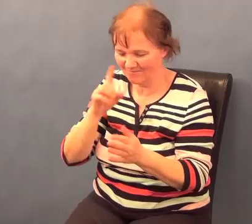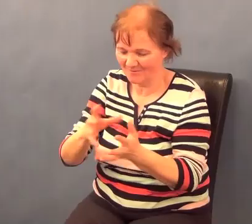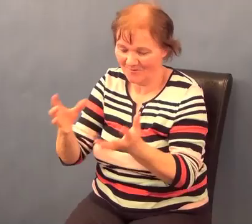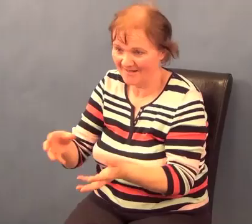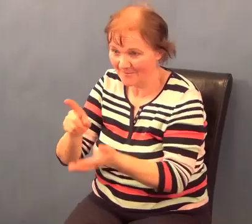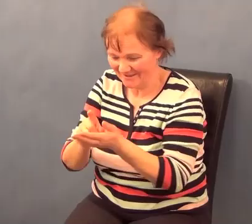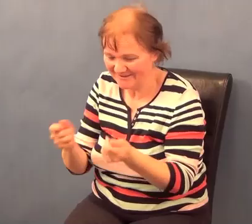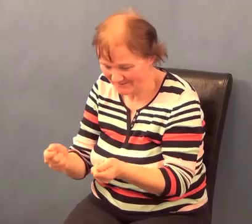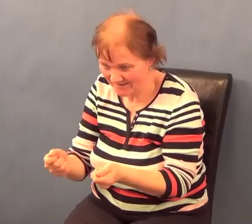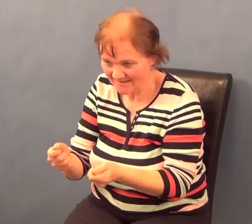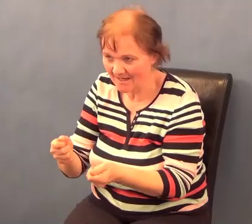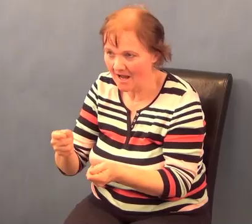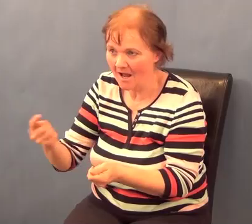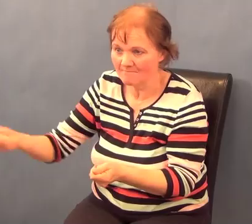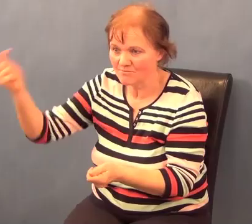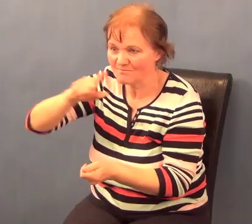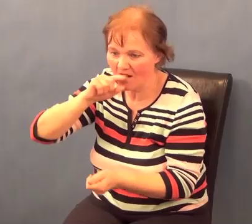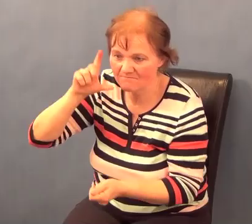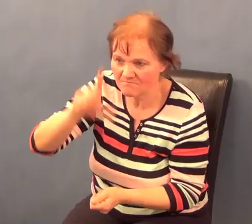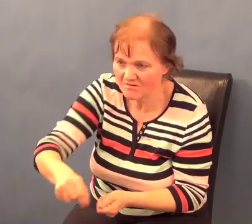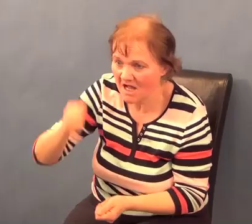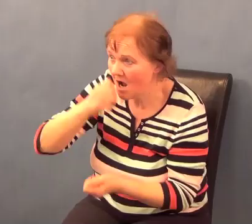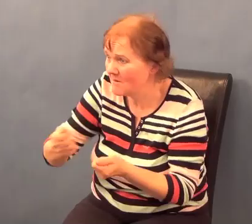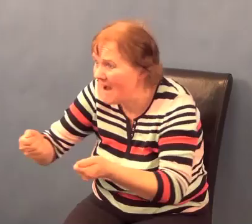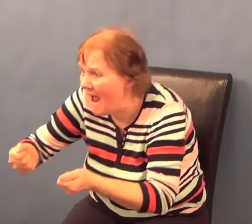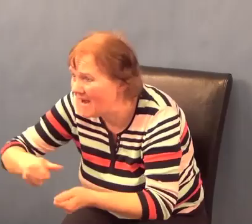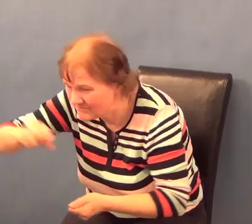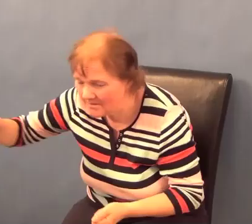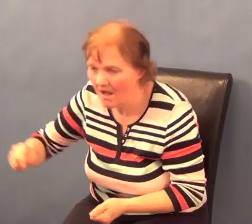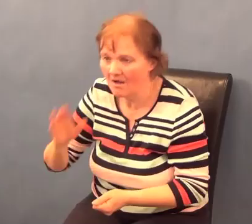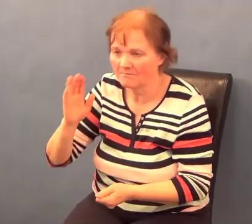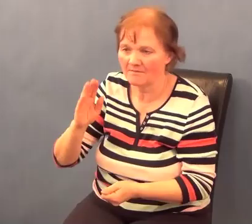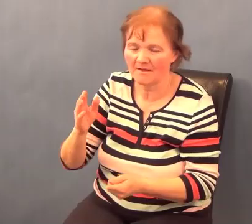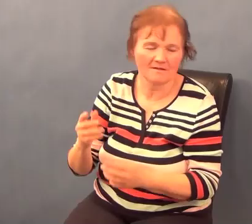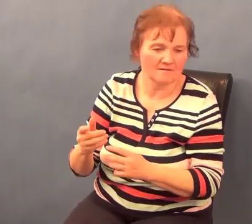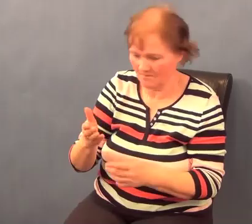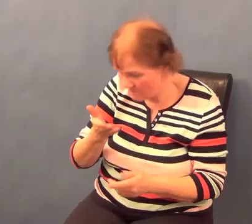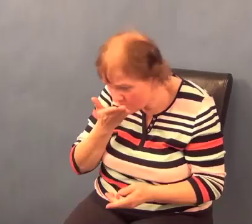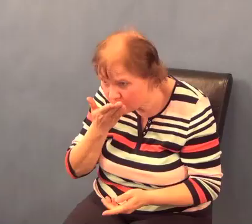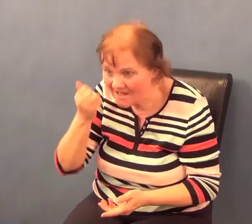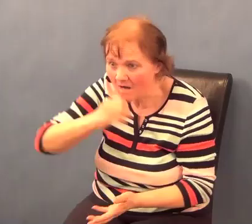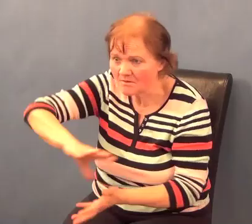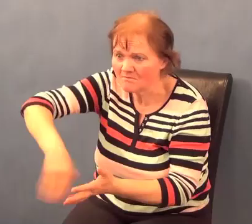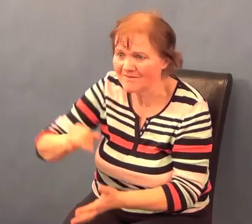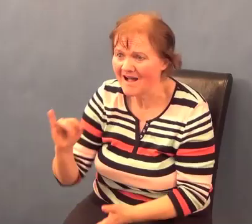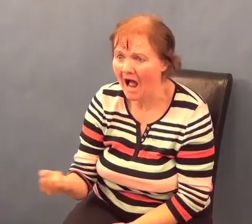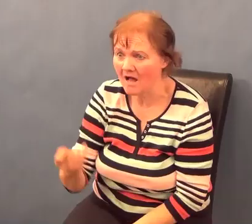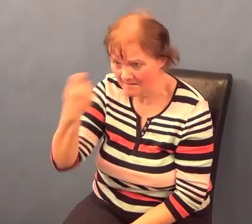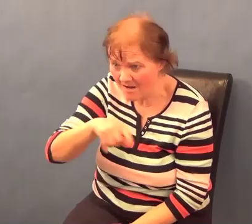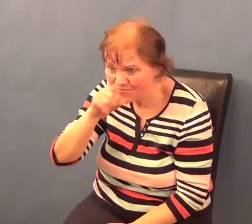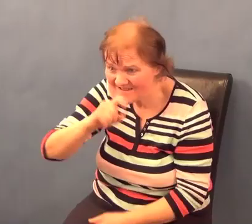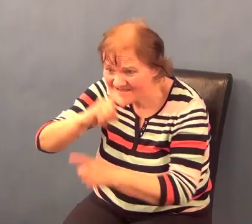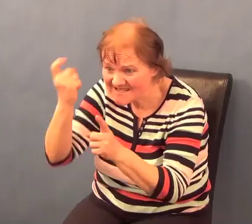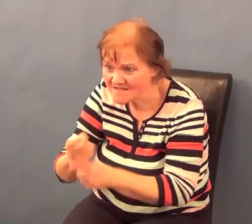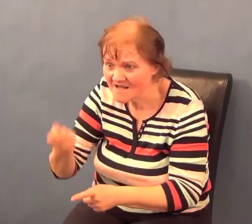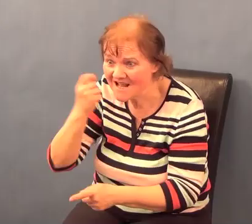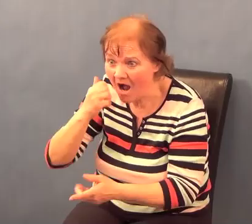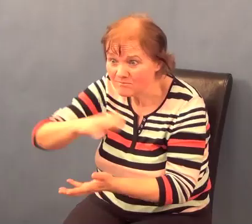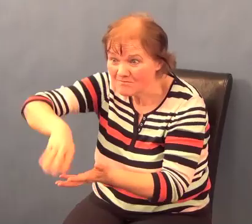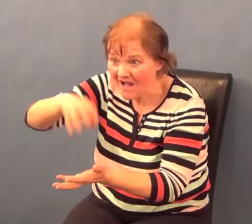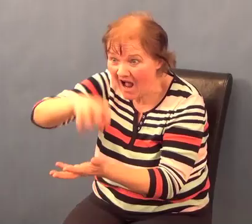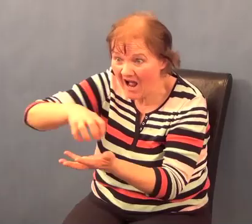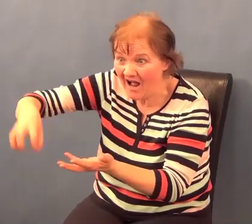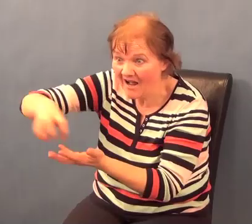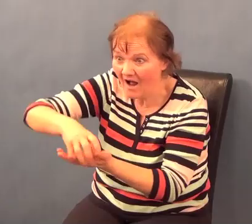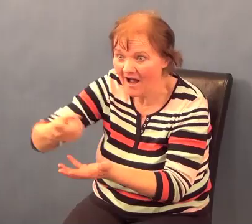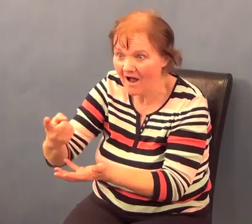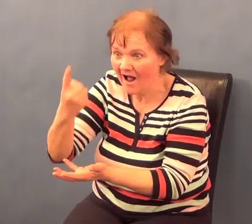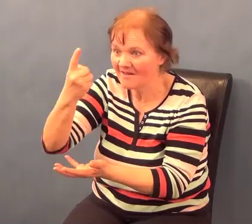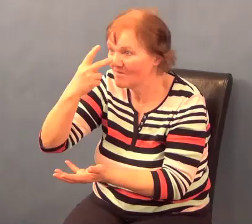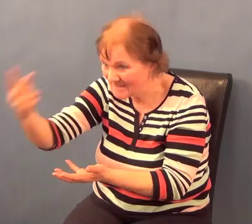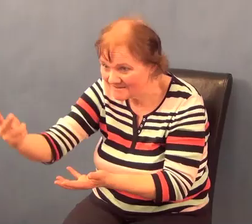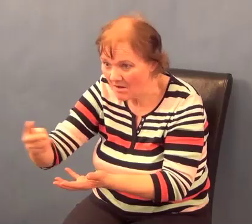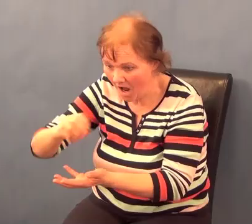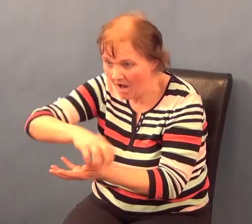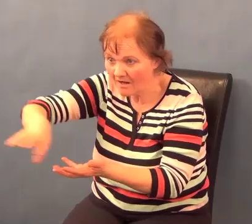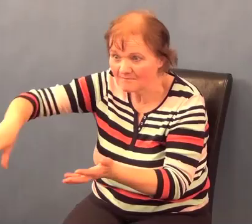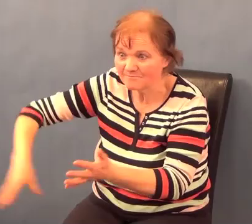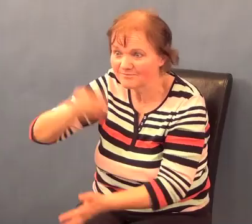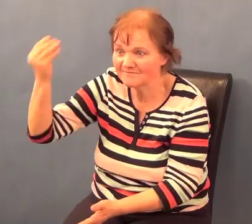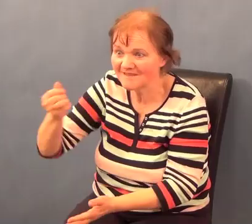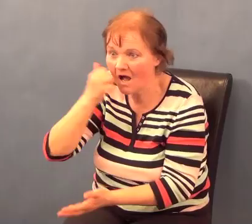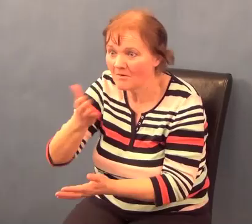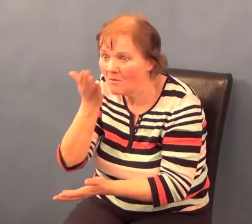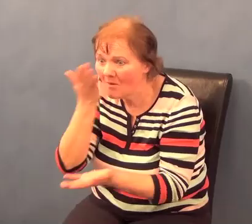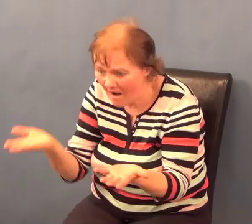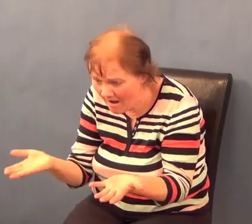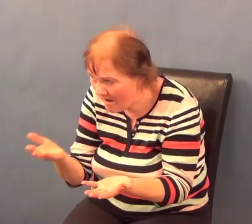Pan mysz stawia miskę. Wyskakuje kukułka i zabiera z niej owoce. Mysz wraca, nie ma owoców, wszystkie zabrane. Nie ma.